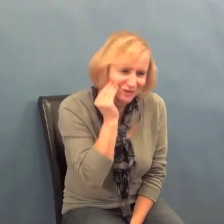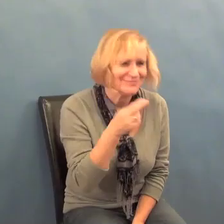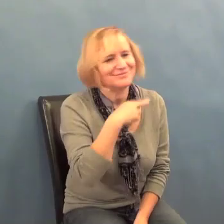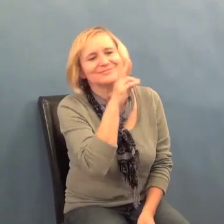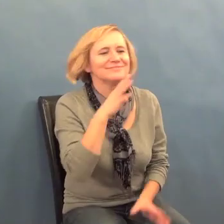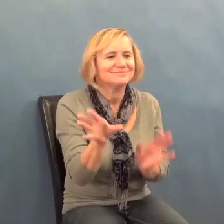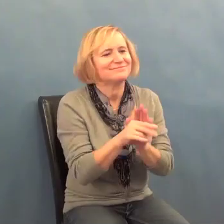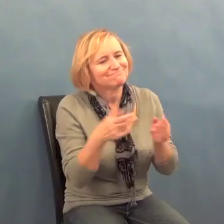Razem się ubrali.